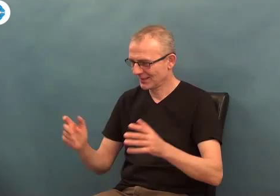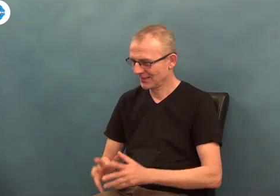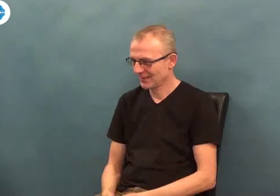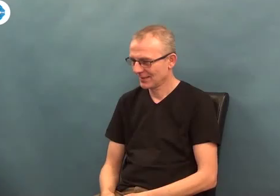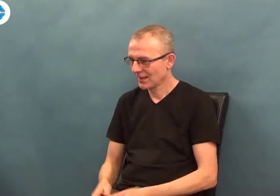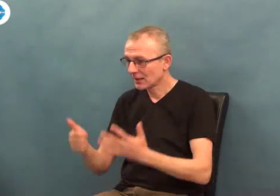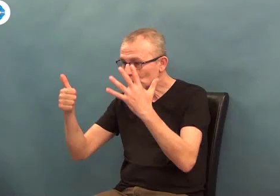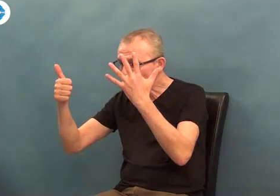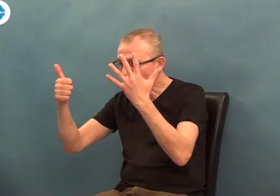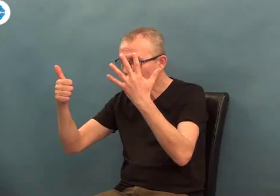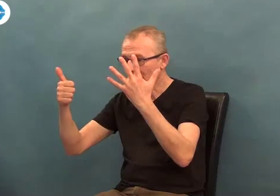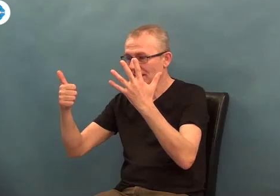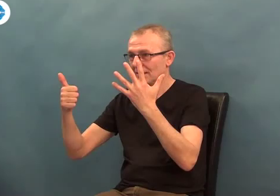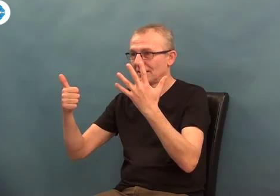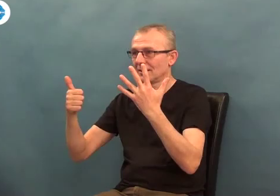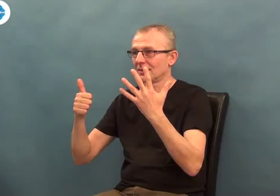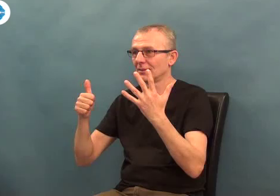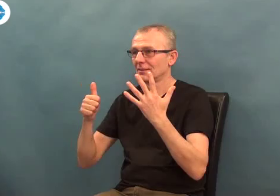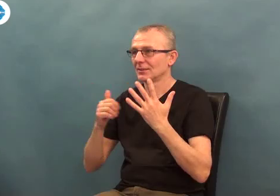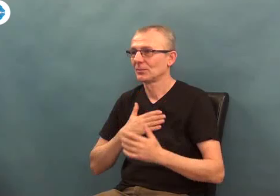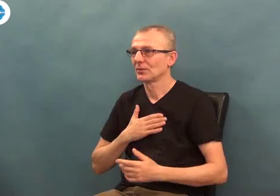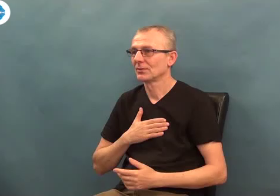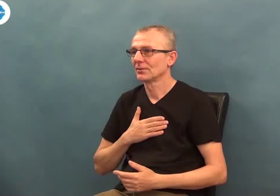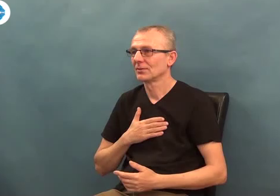Szóstego, w sobotę.